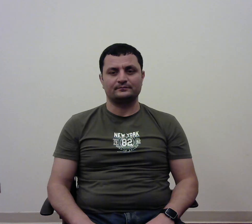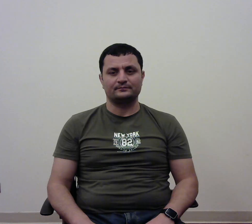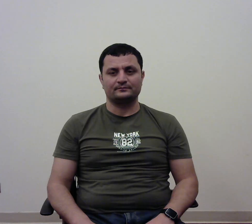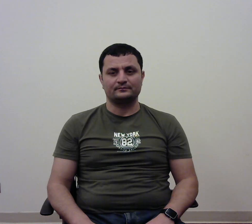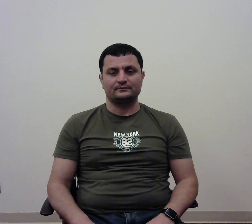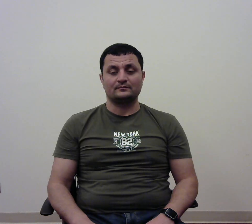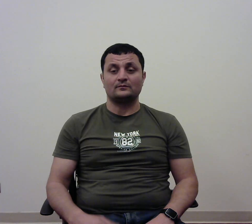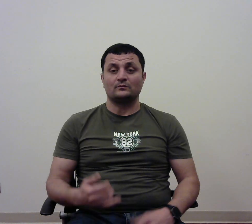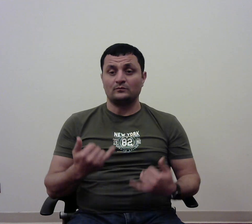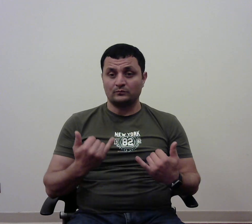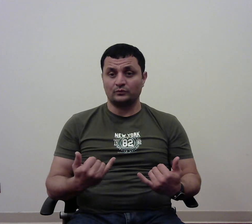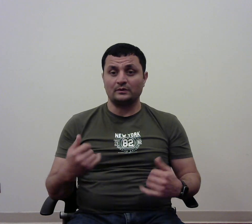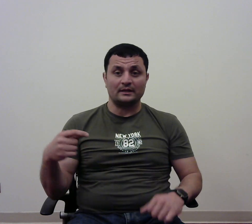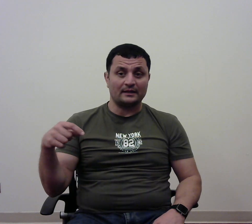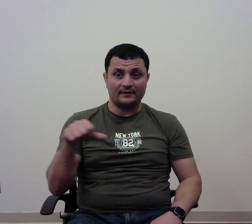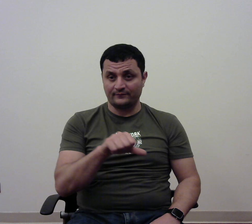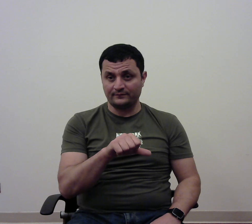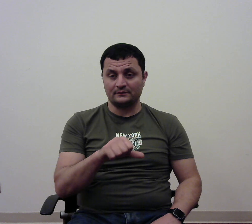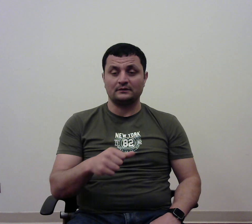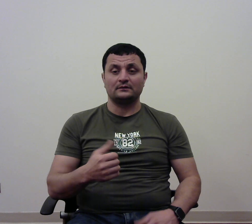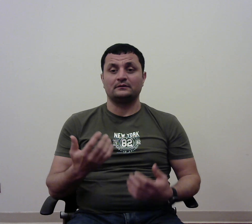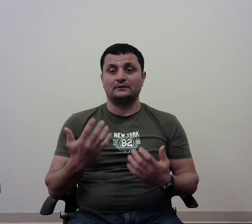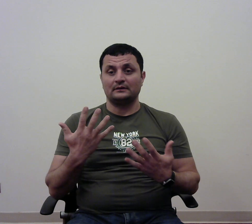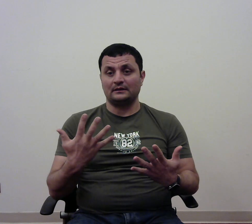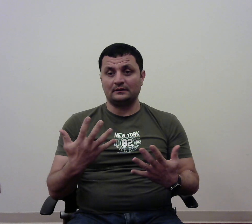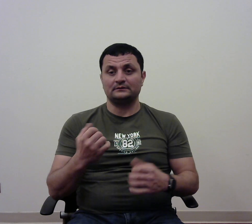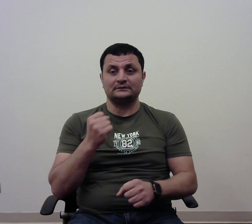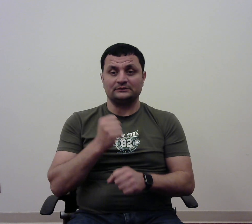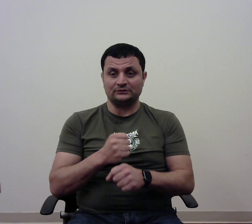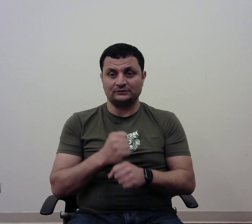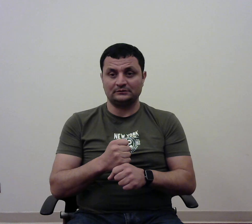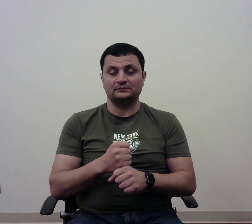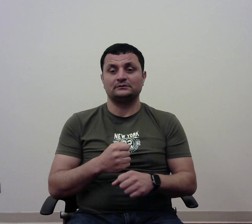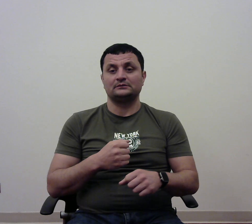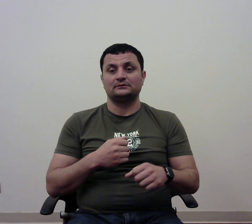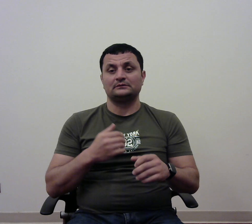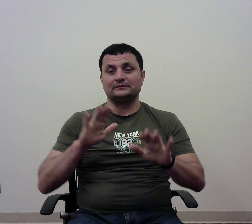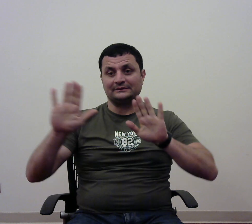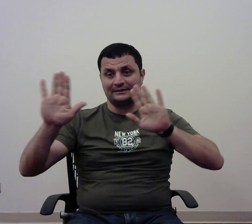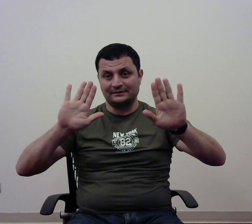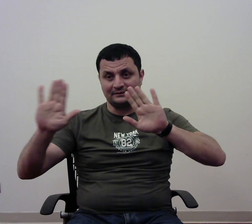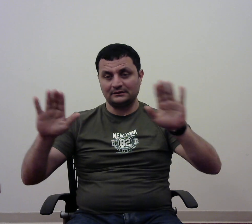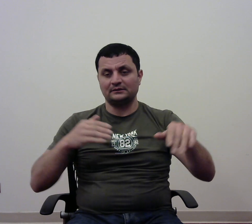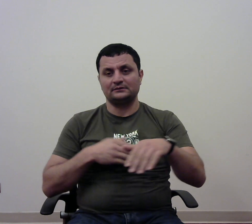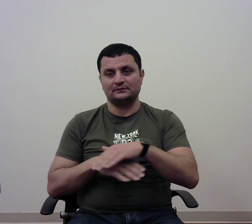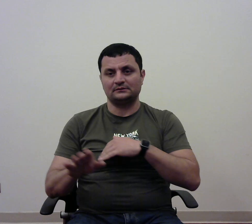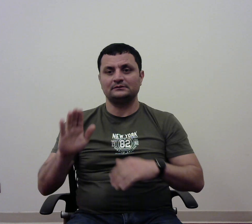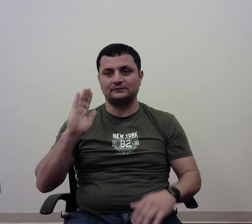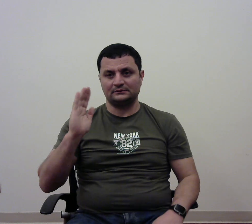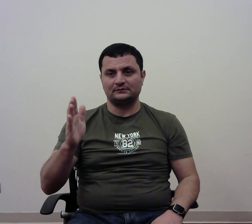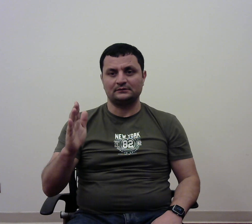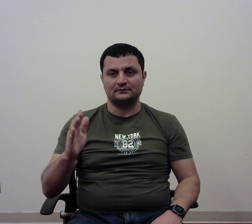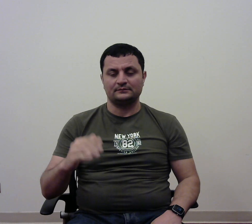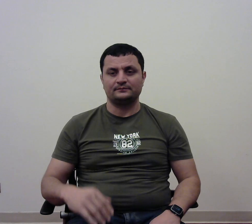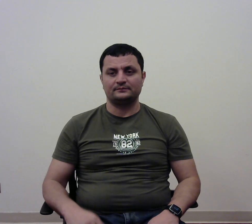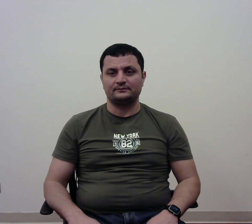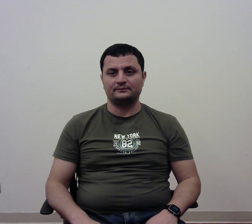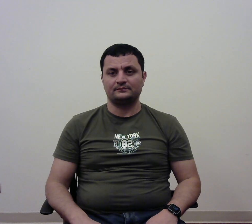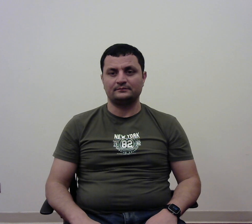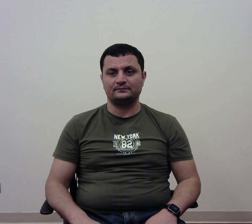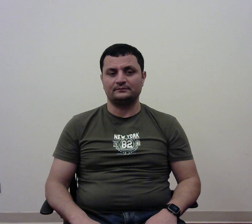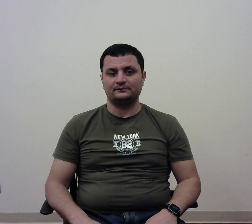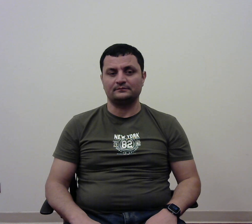Bu həftə əl işləri sərgisinə gedəcəm